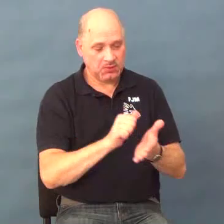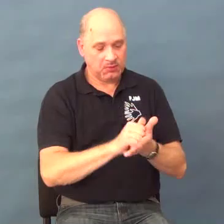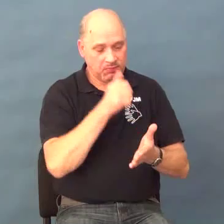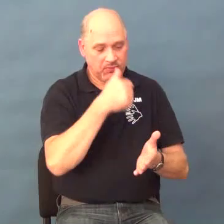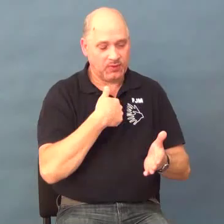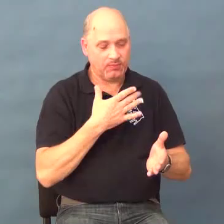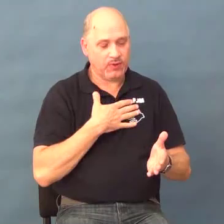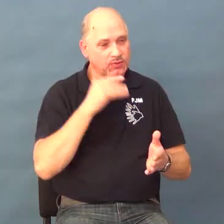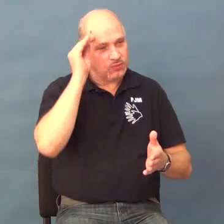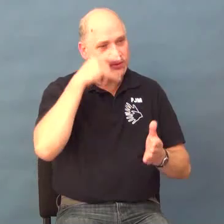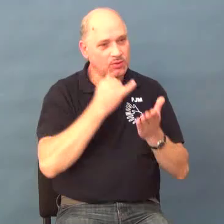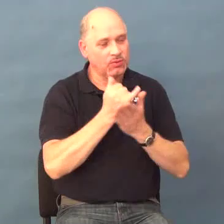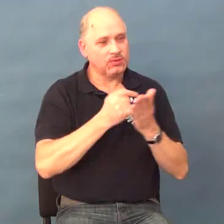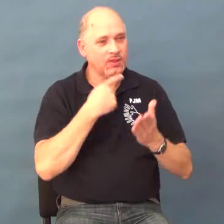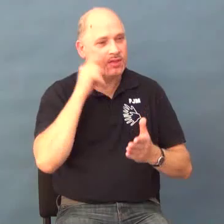Ja mam naukę, kurs języka niemieckiego.